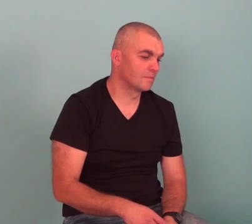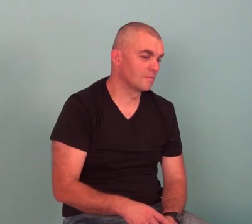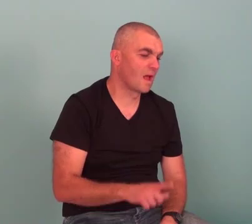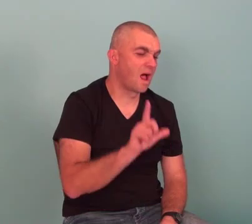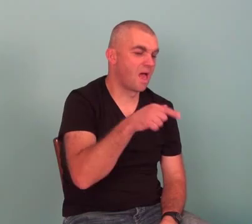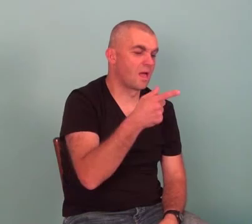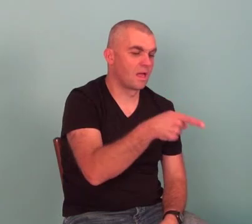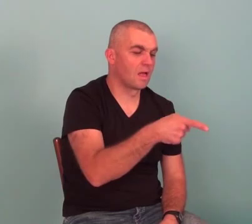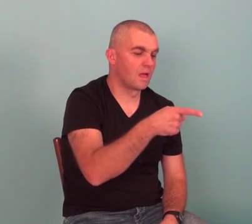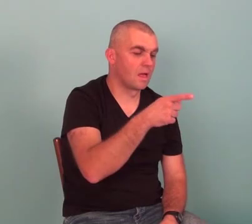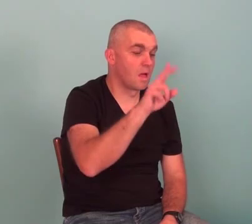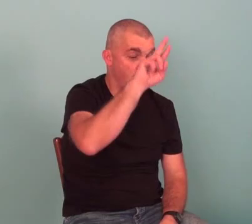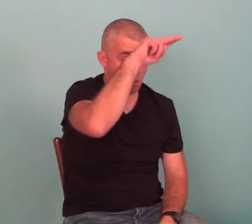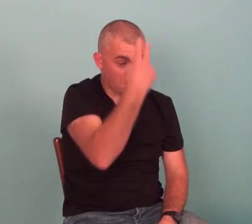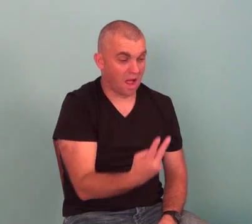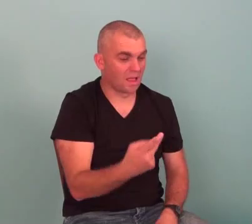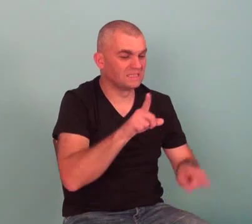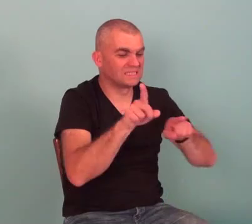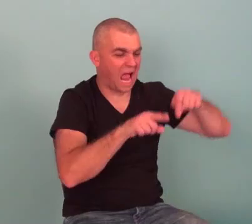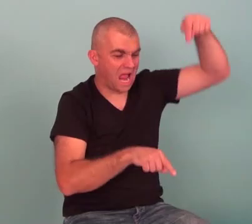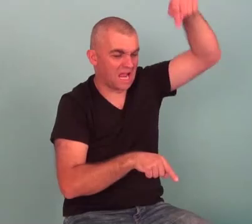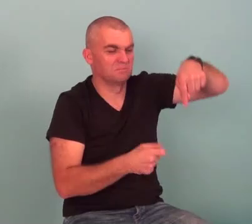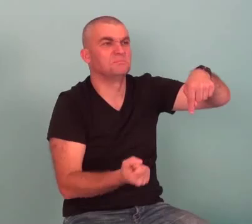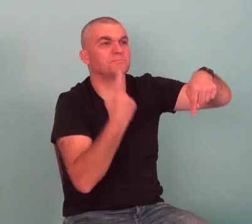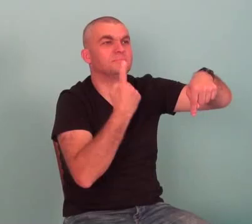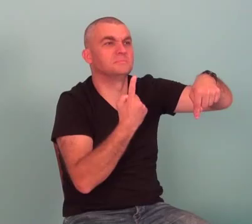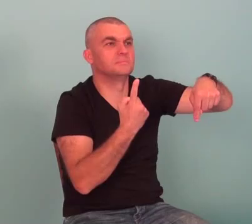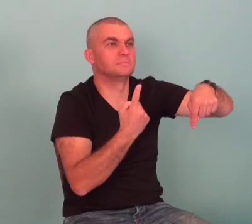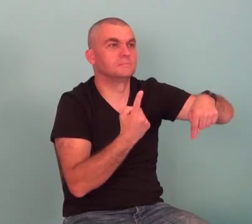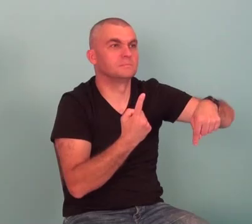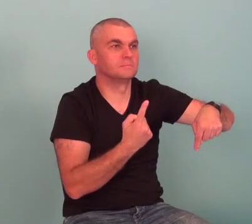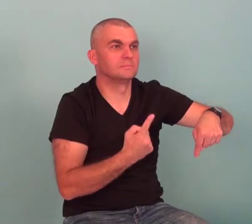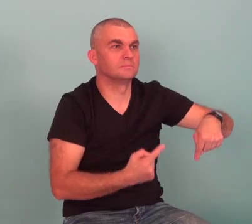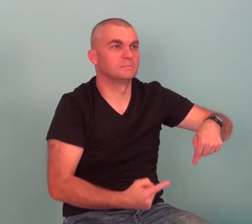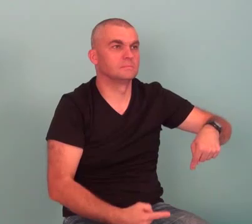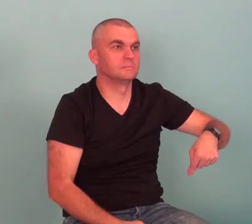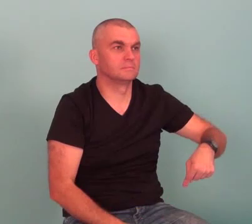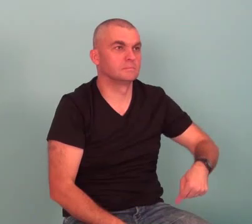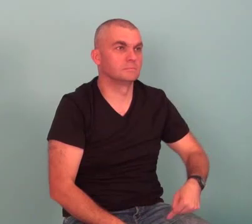Człowiek upada, ale jest ta strzałka w dół, więc dla mnie to jest dziwnie.